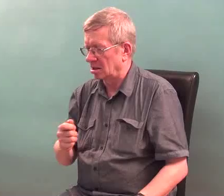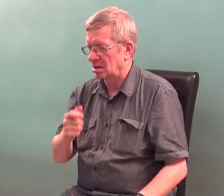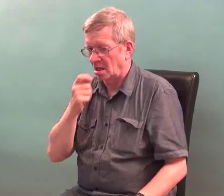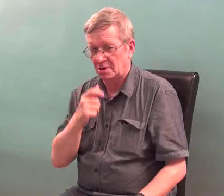A Charlie Chaplin: